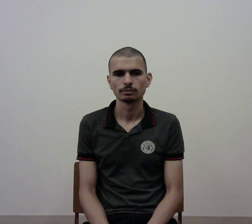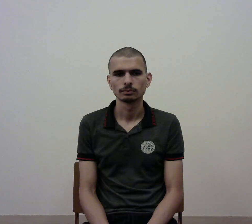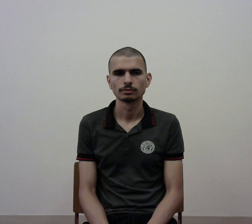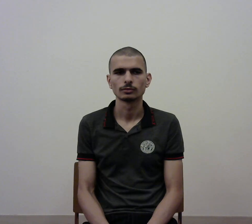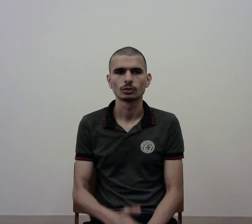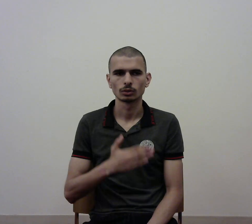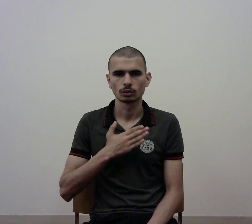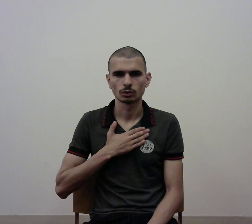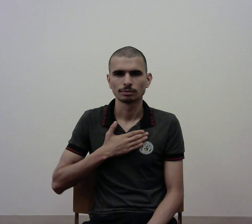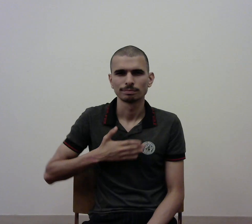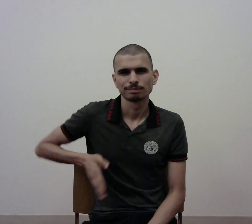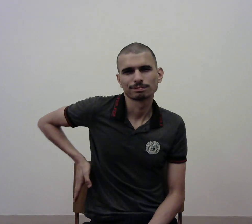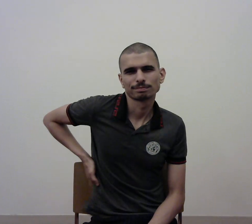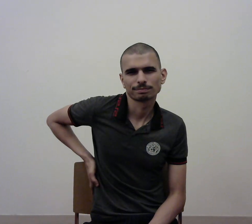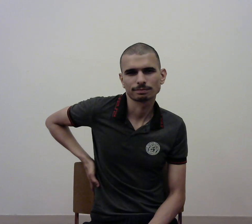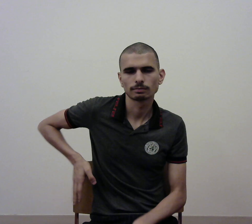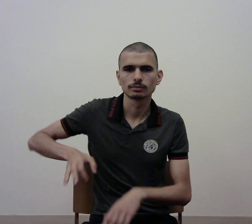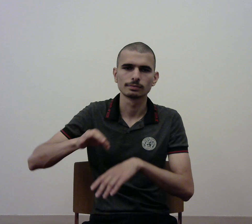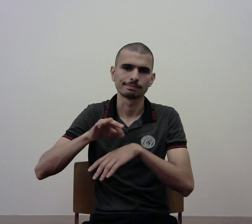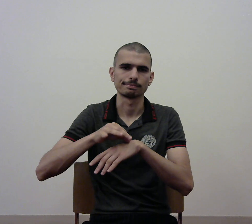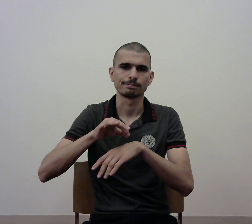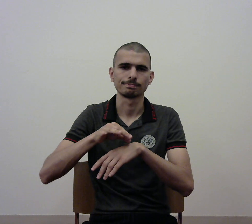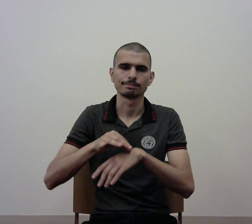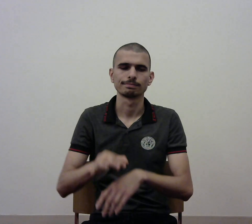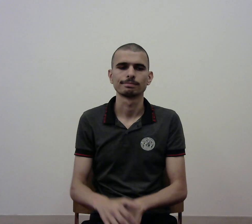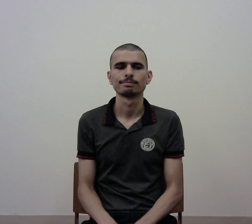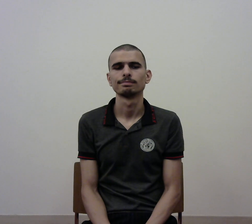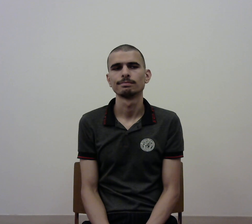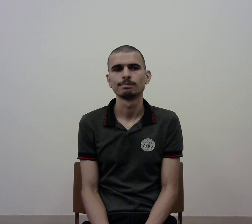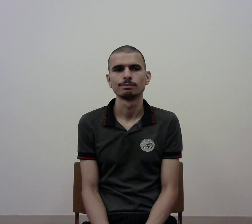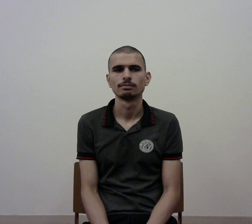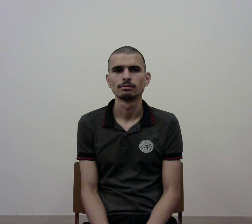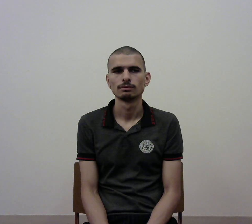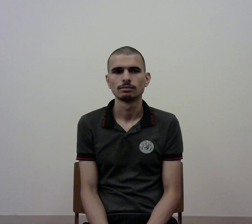Mənim belim ağrıyır